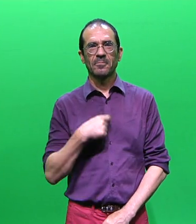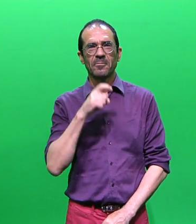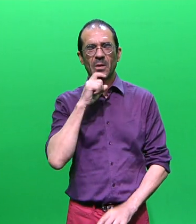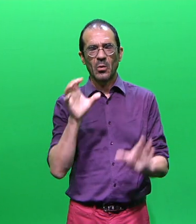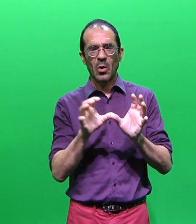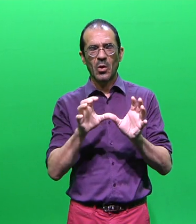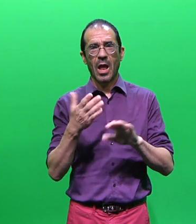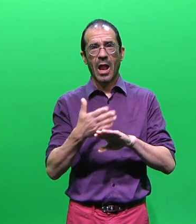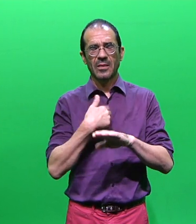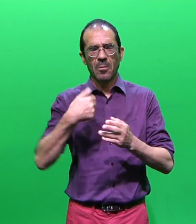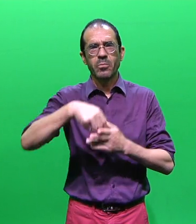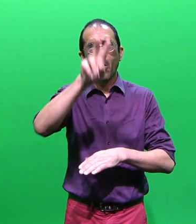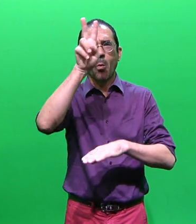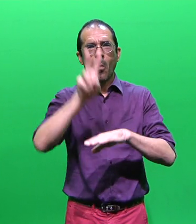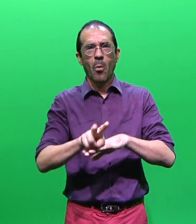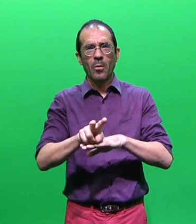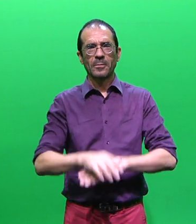Em fa mal el cul perquè he caigut de cul.